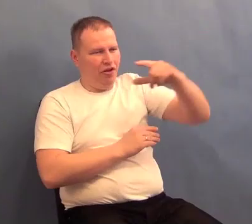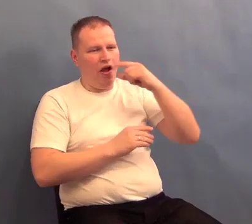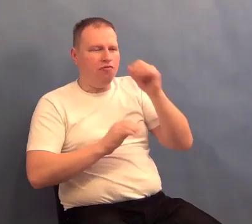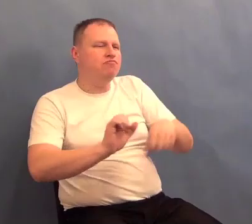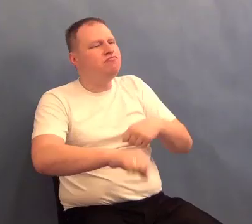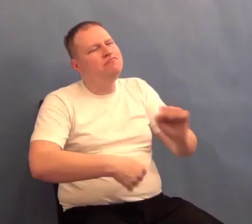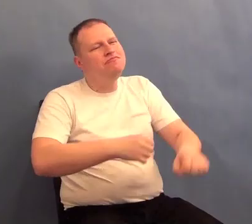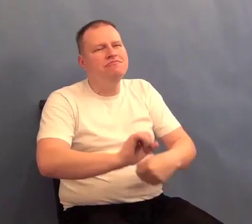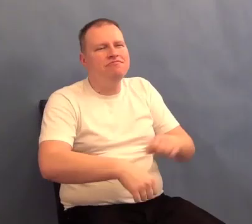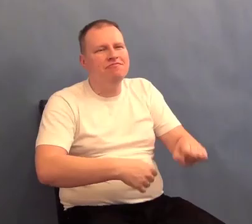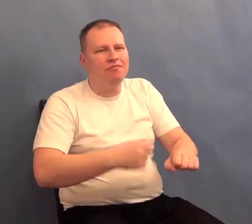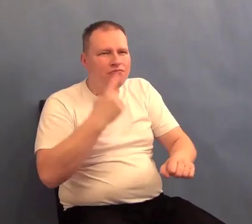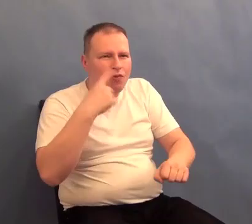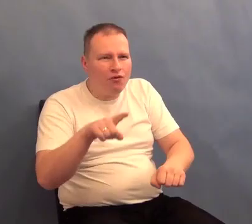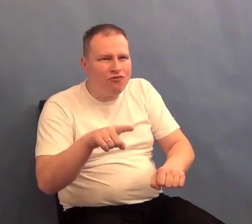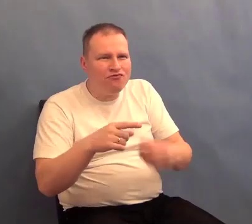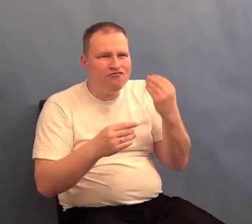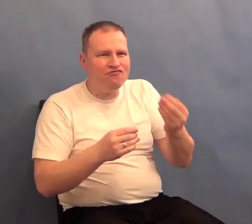Kot idzie, idzie i zauważa rybkę.